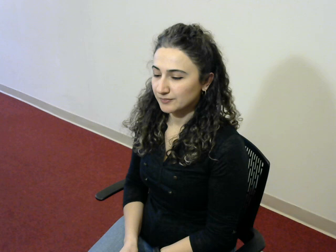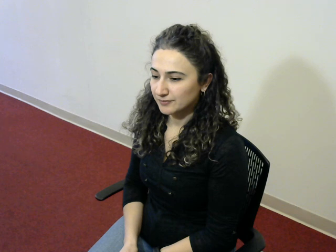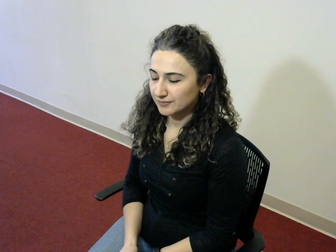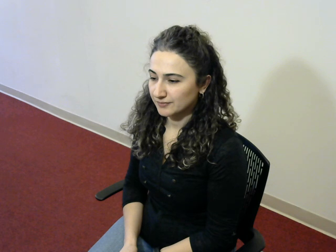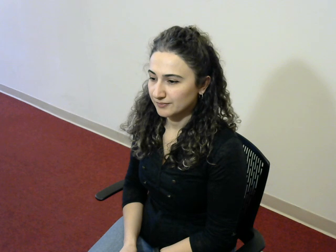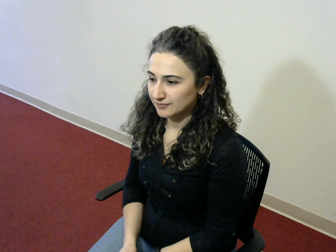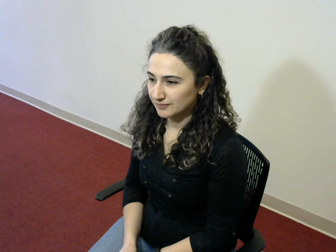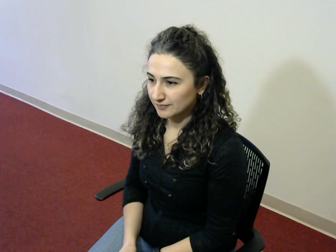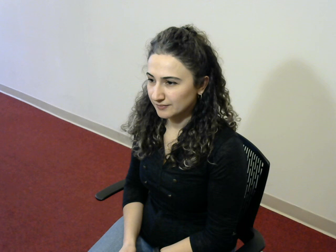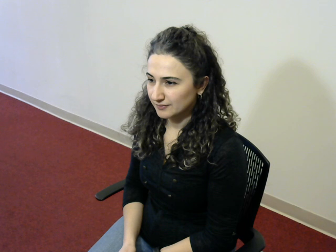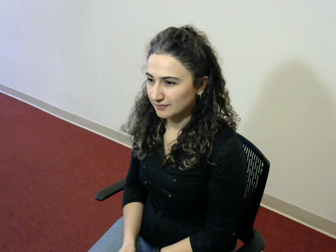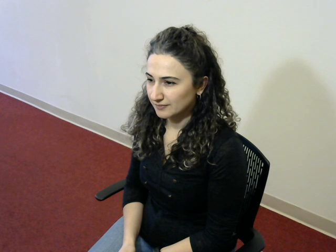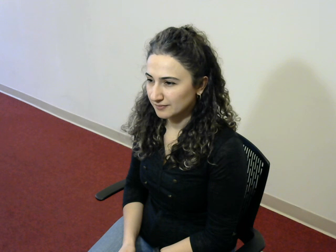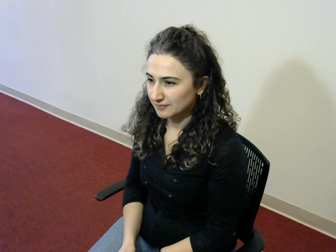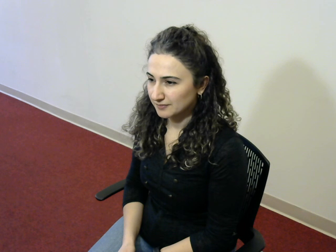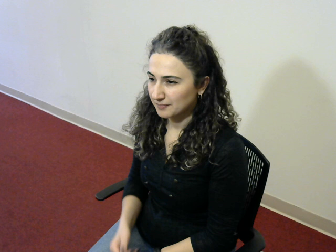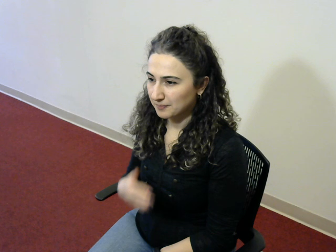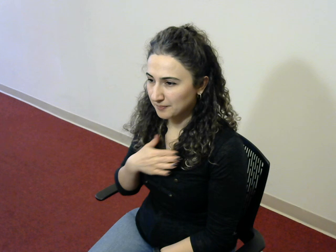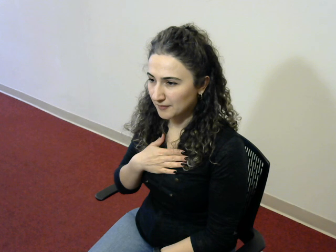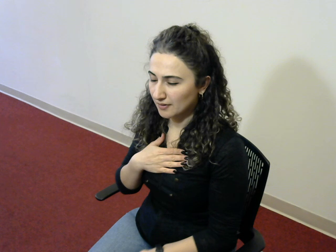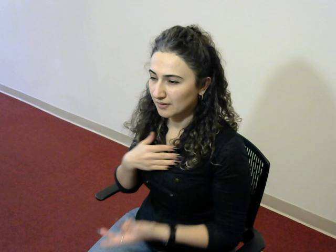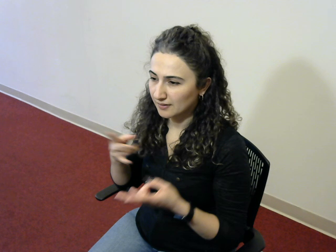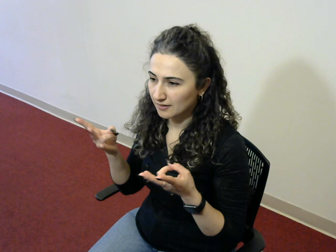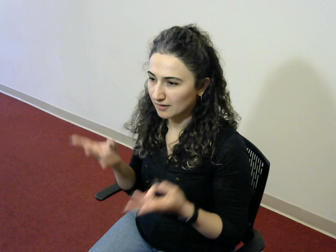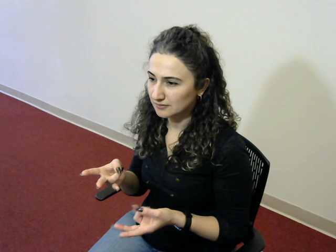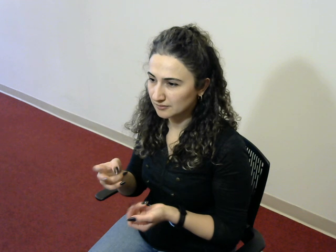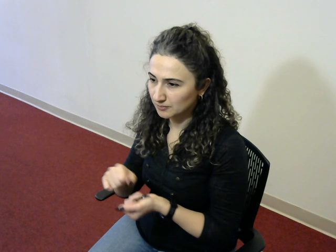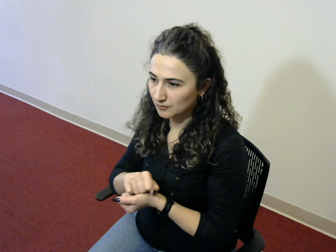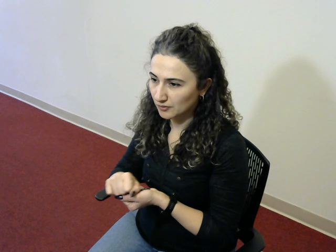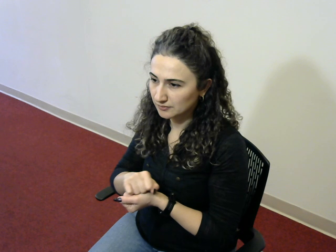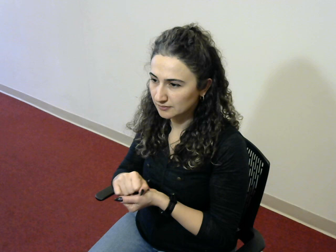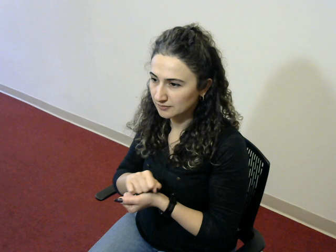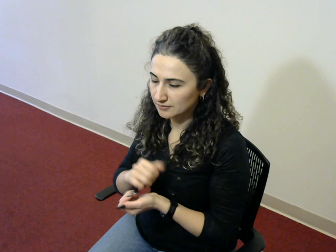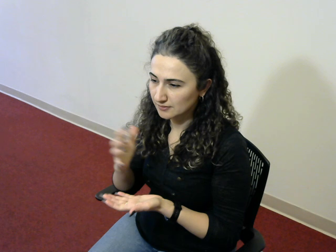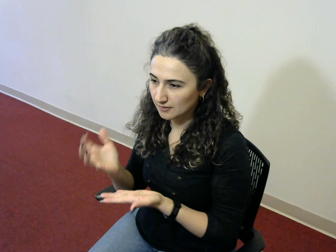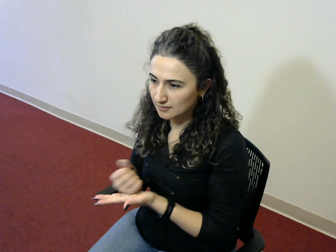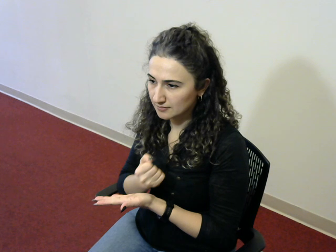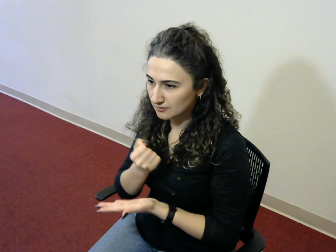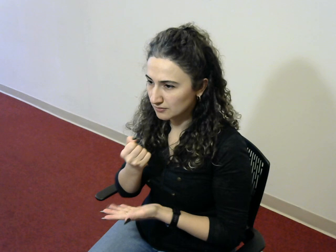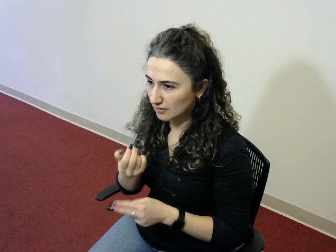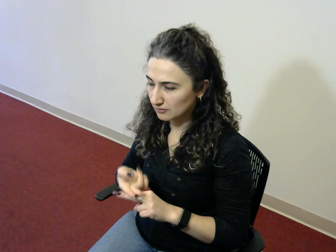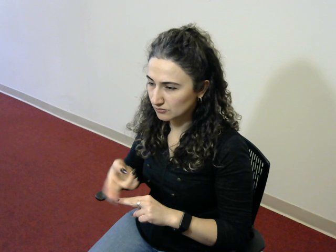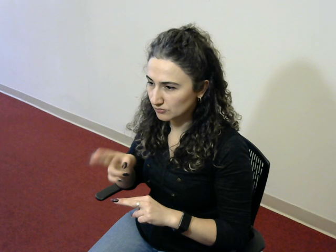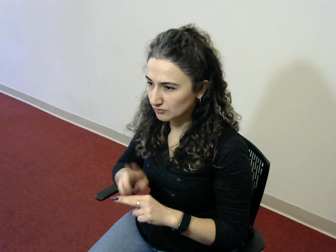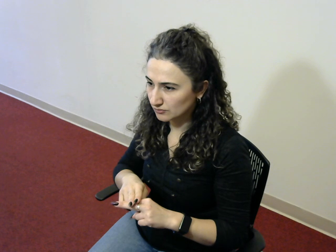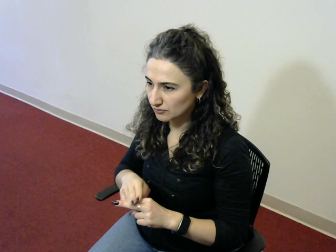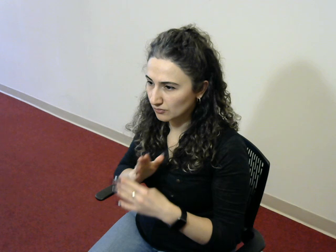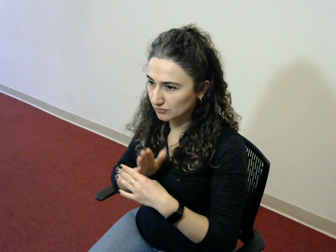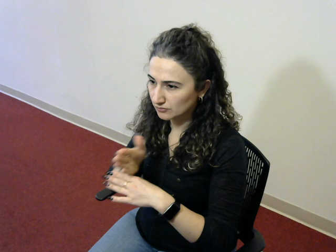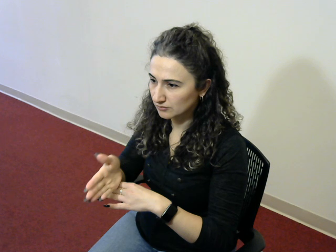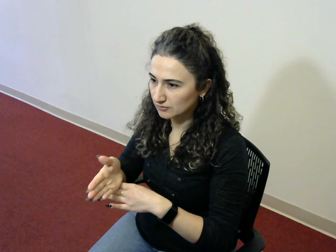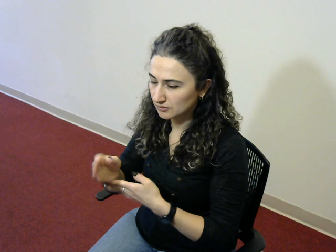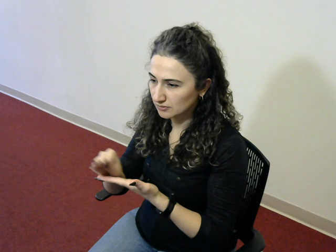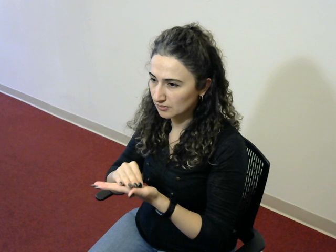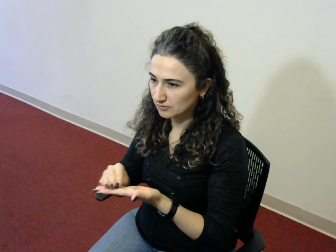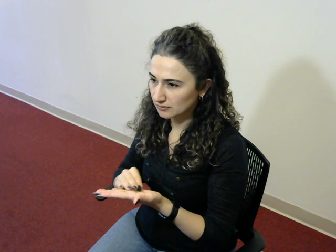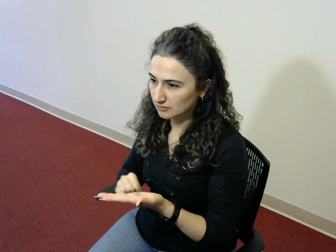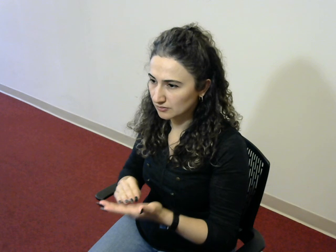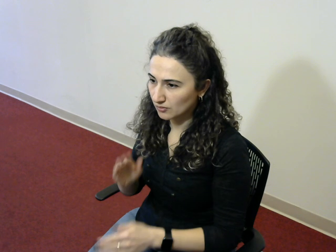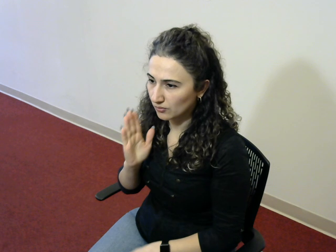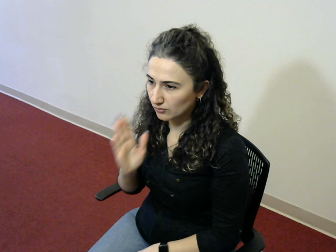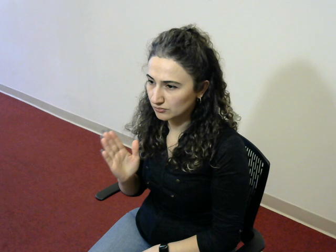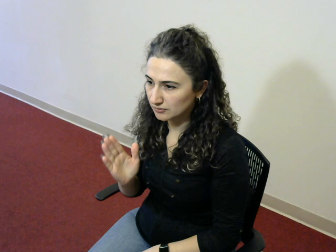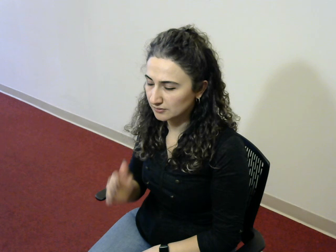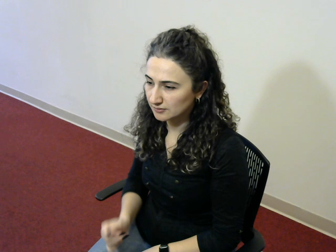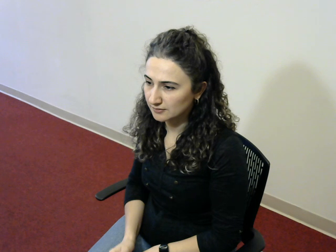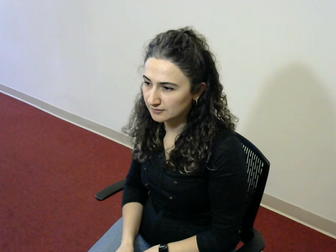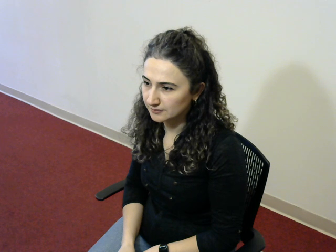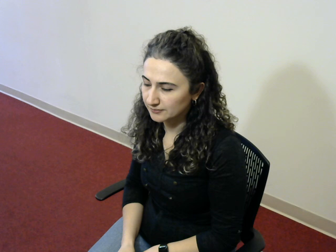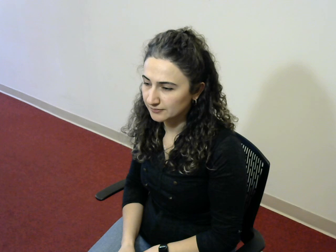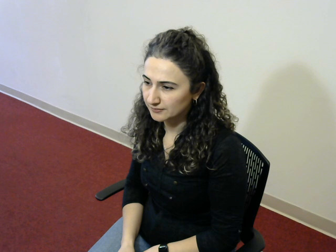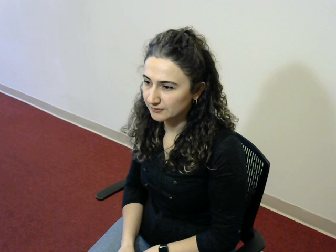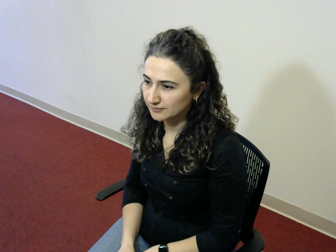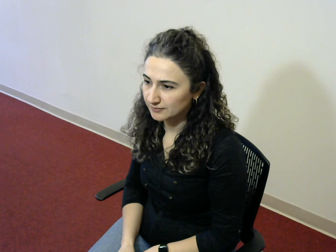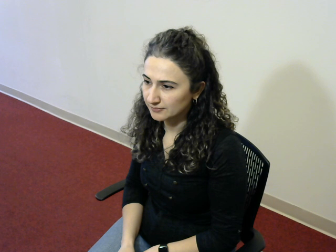Mən lazımlı kağızları tapmaq üçün müraciət yazacam